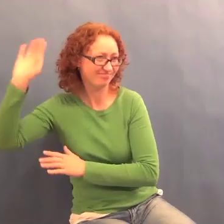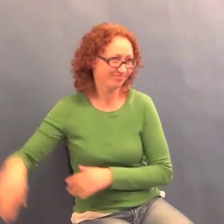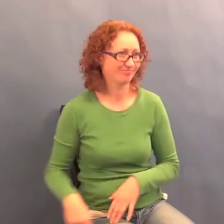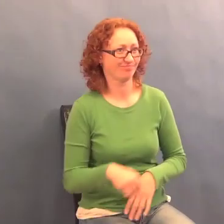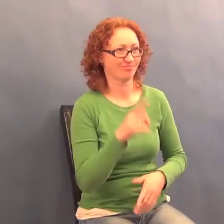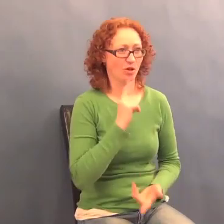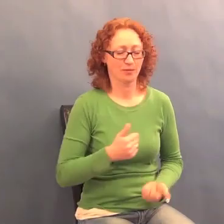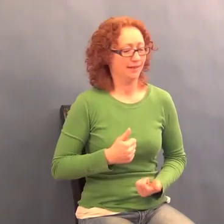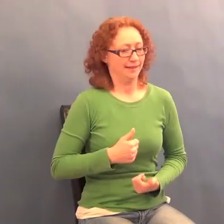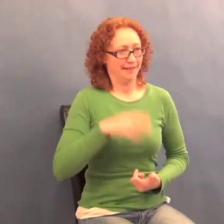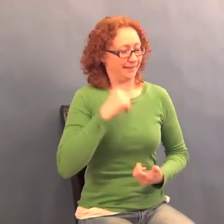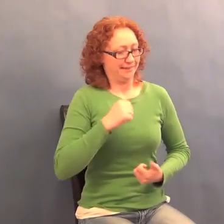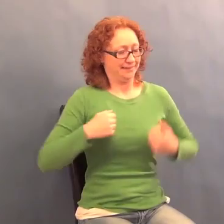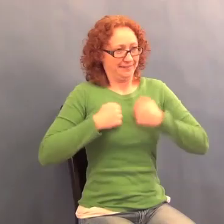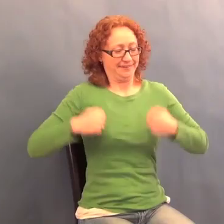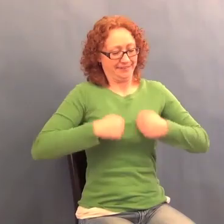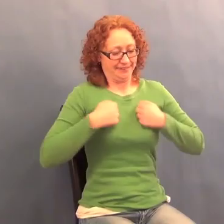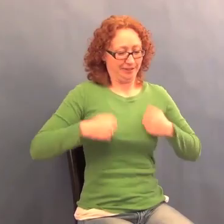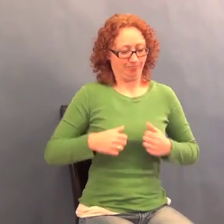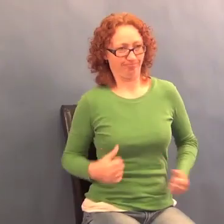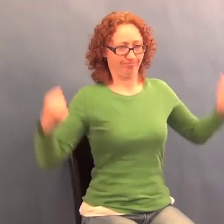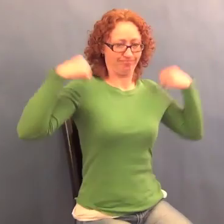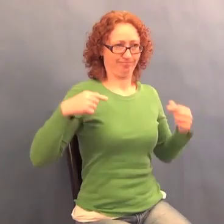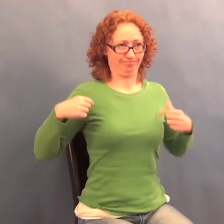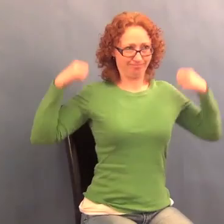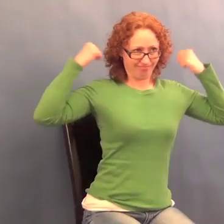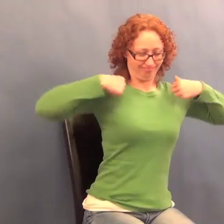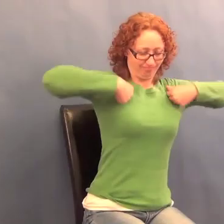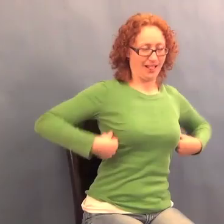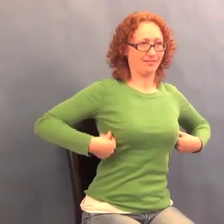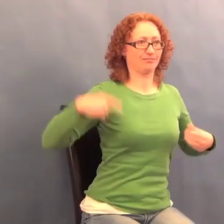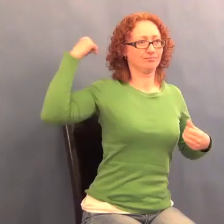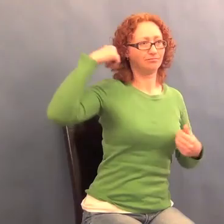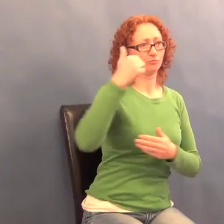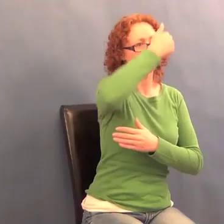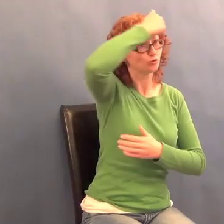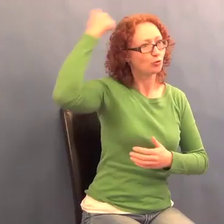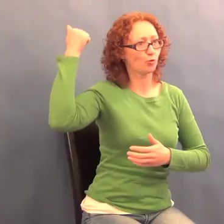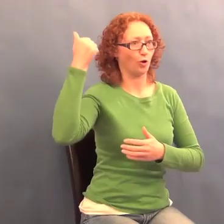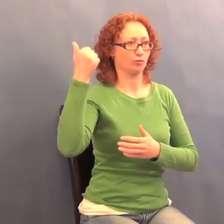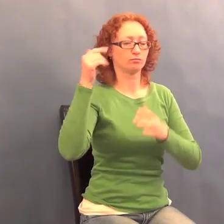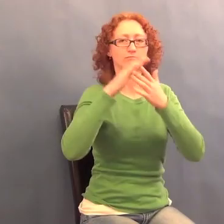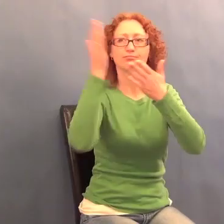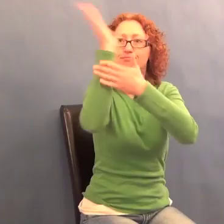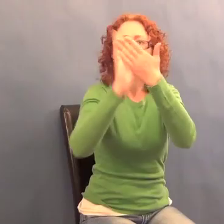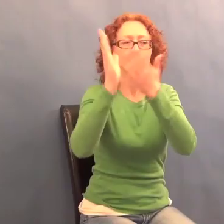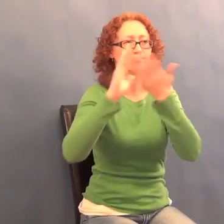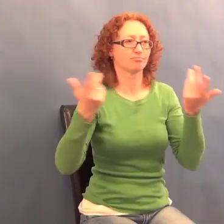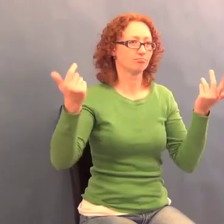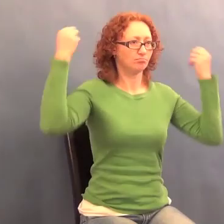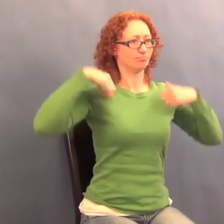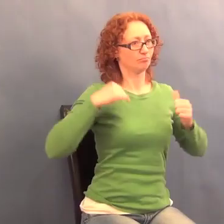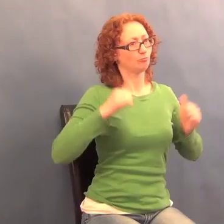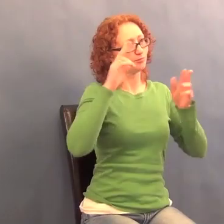Tata westchnął, pokręcił głową, ubrał się i trzyma plecak, w który ma wstawioną szybę. Na wszelki wypadek, jakby się zbiła komuś.